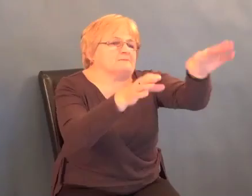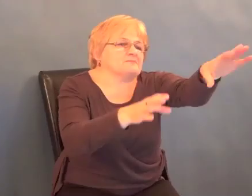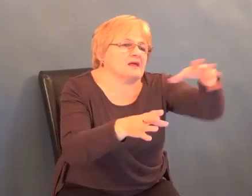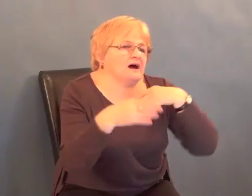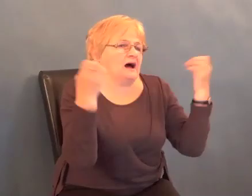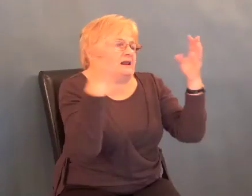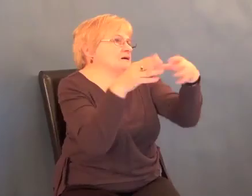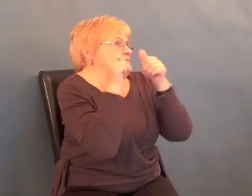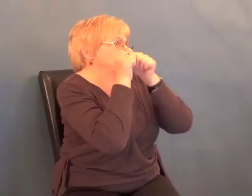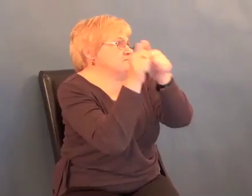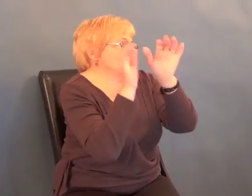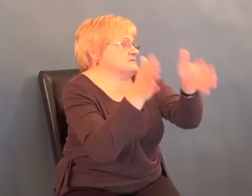Razem pójdziemy do kina.